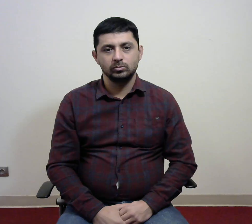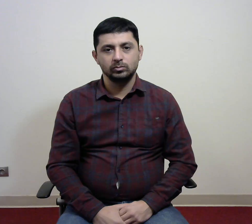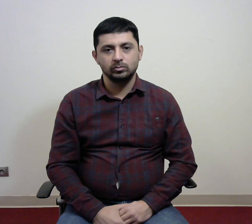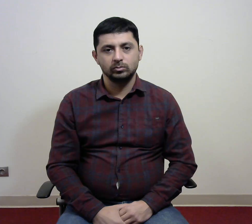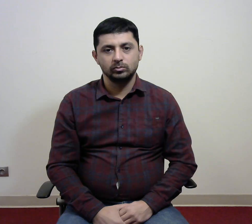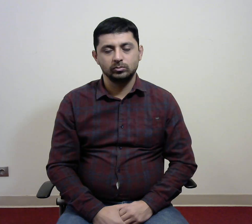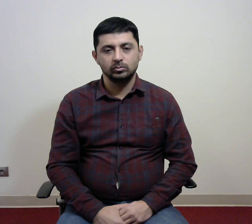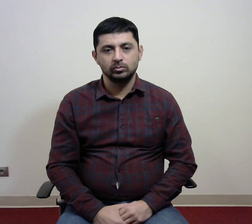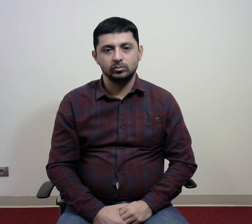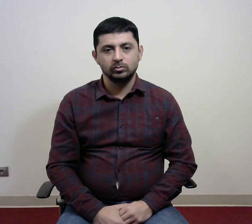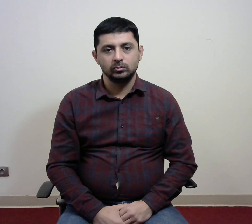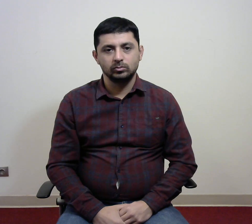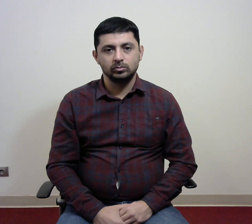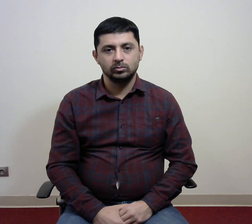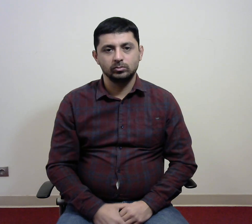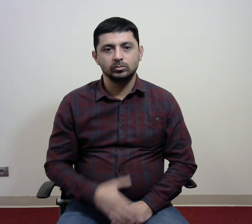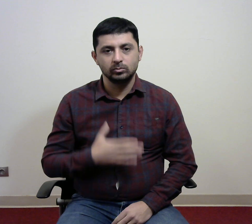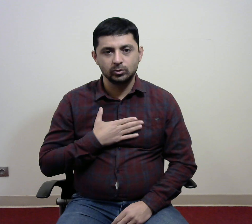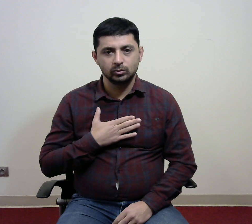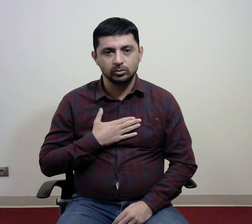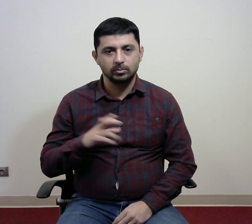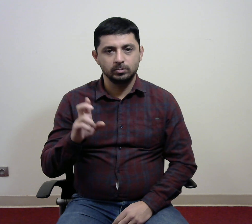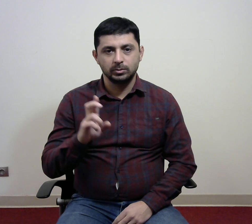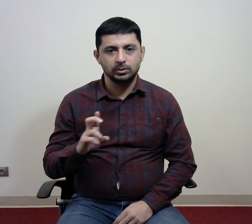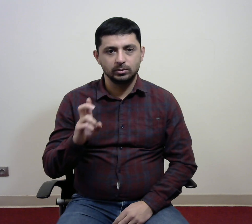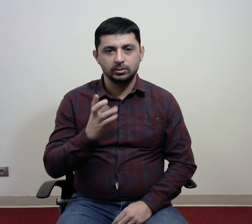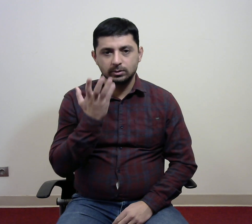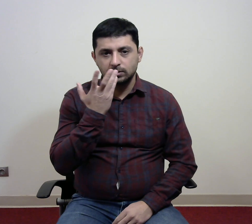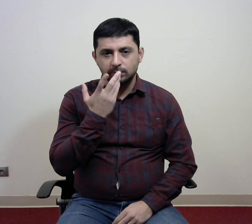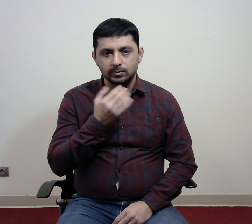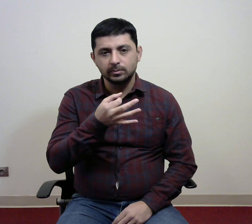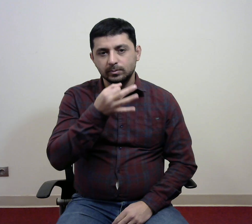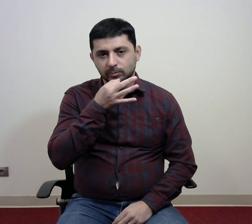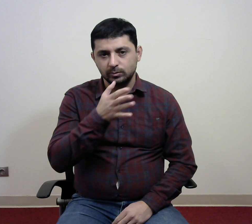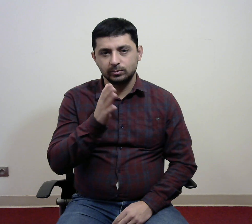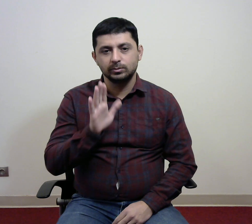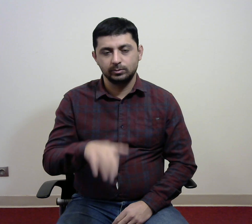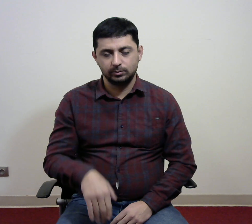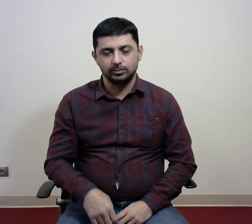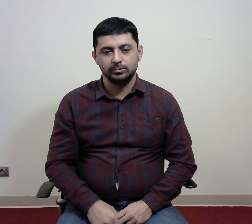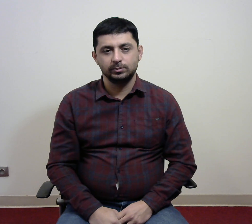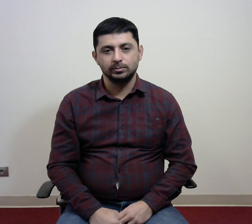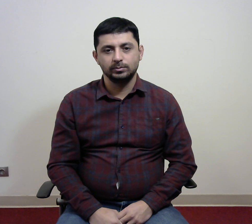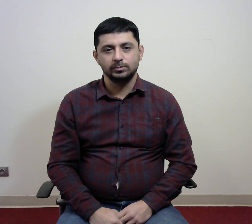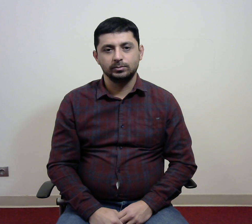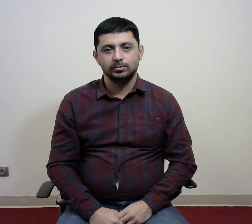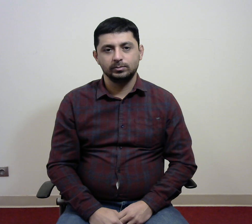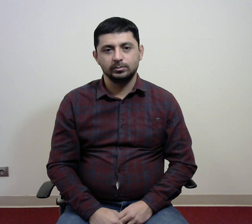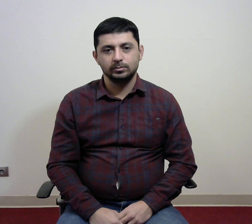Mənim bənövşəyi rəngdən xoşum gəlir